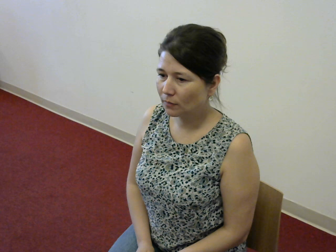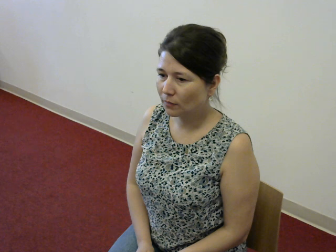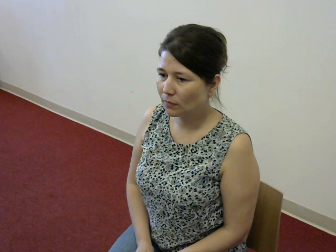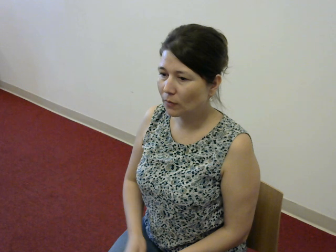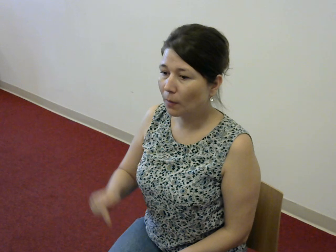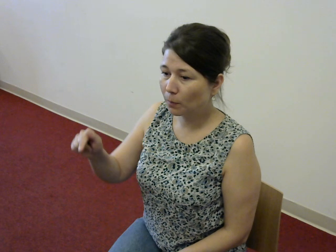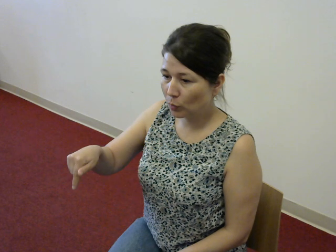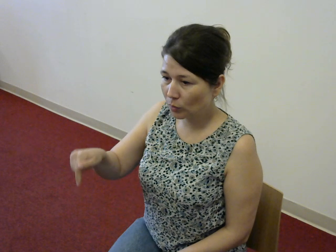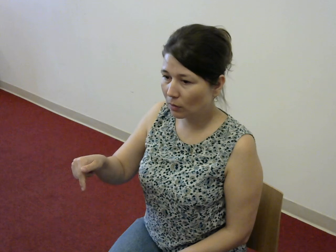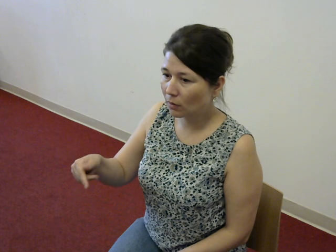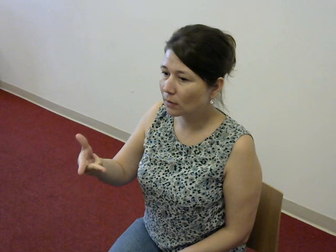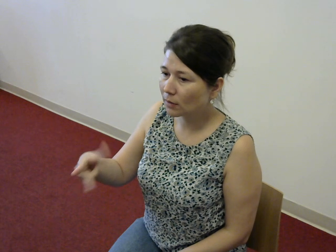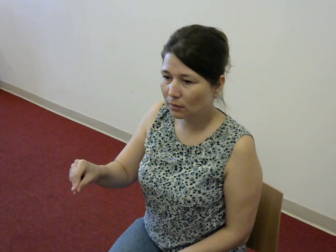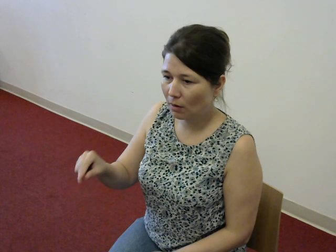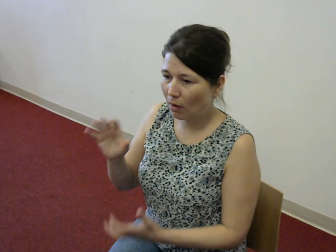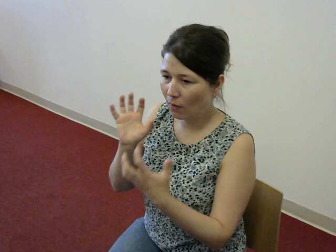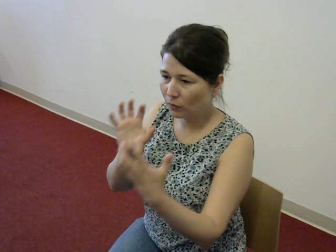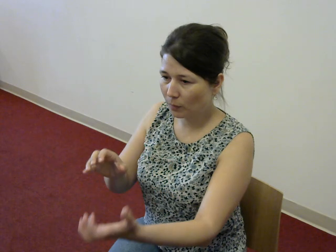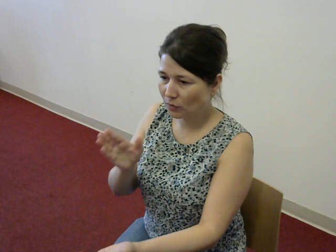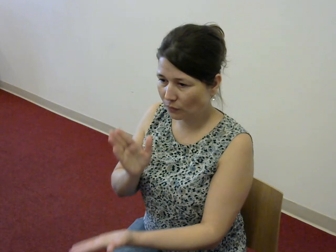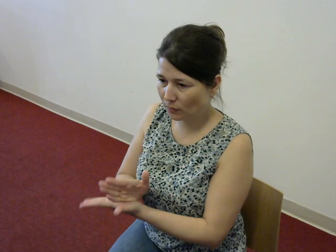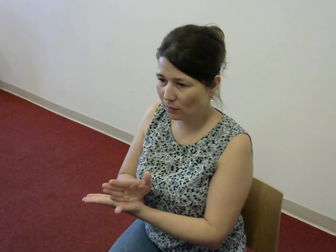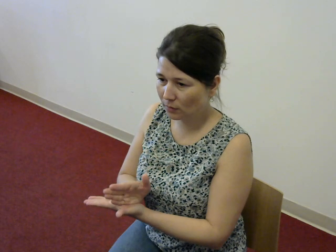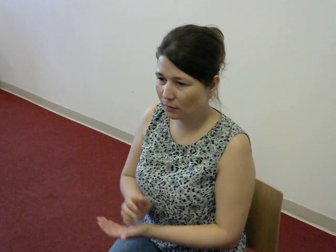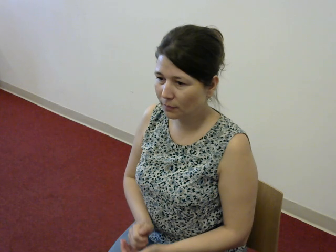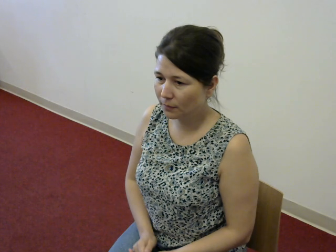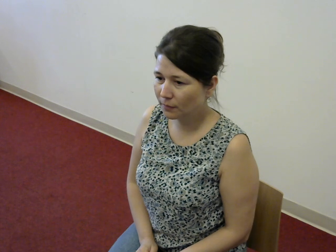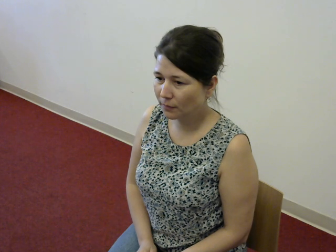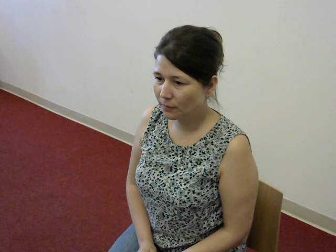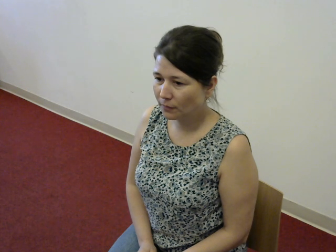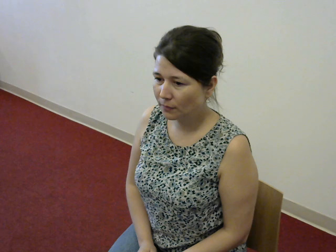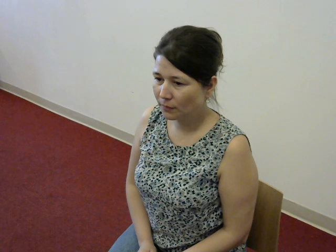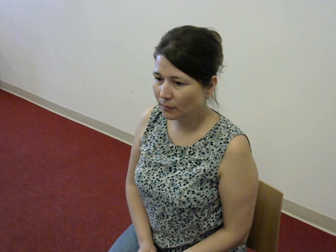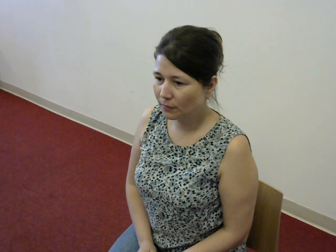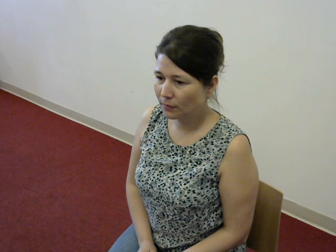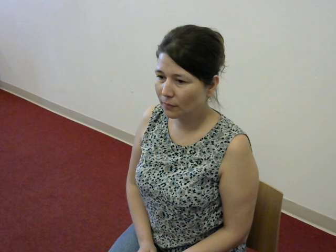Burda harda avtobus var?